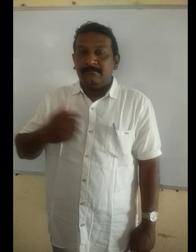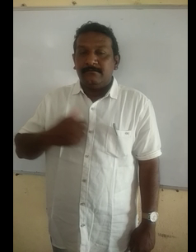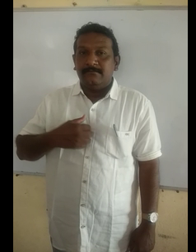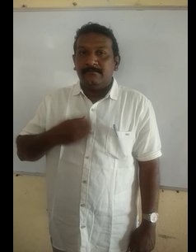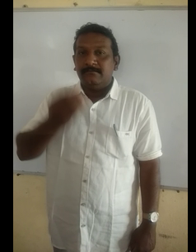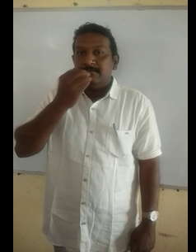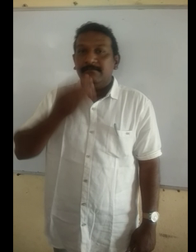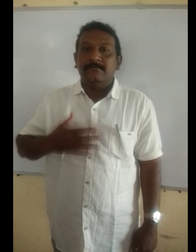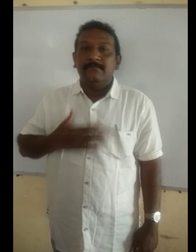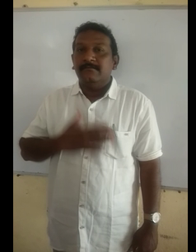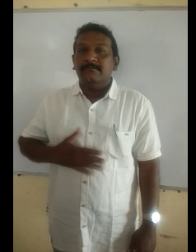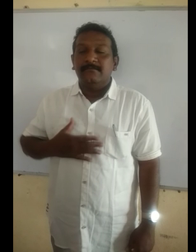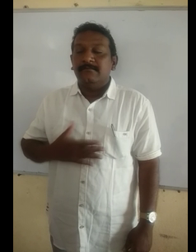i am hungry